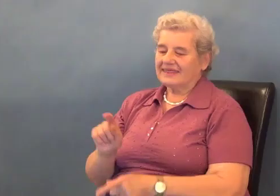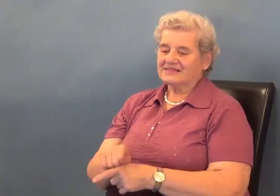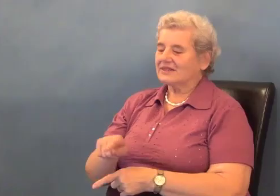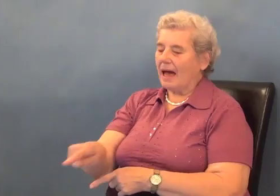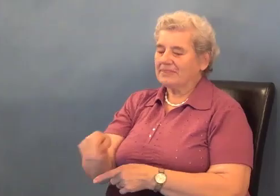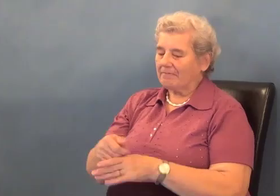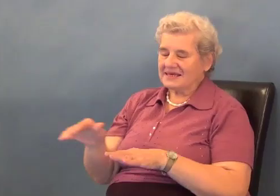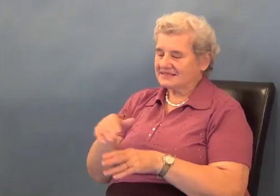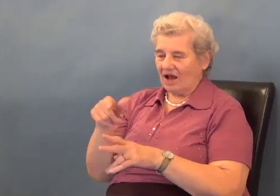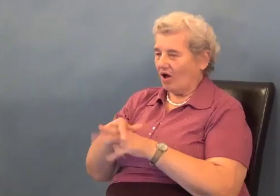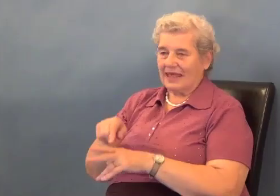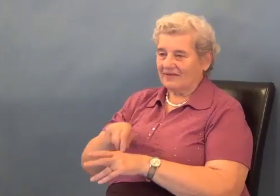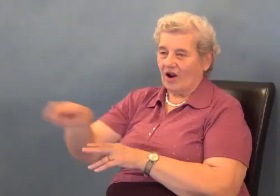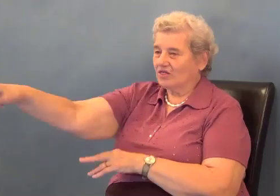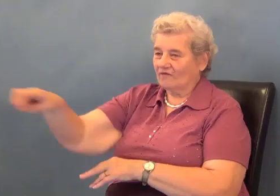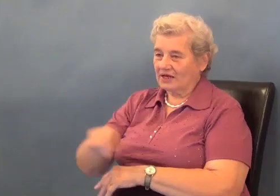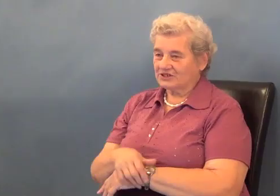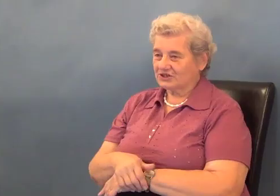Też tam, na to miejsce koniom nie wolno włazić.